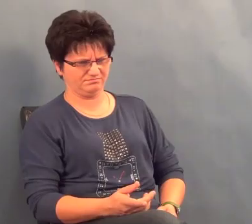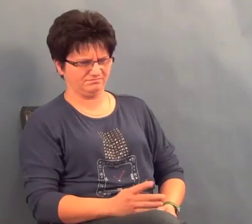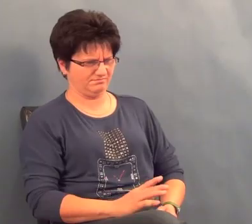Już.